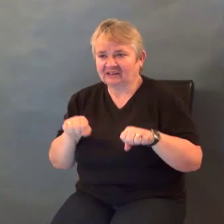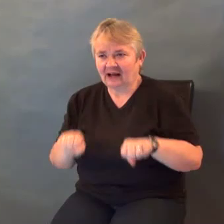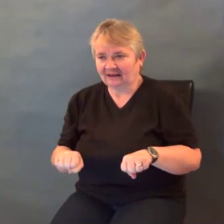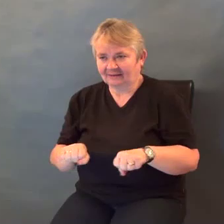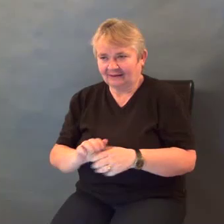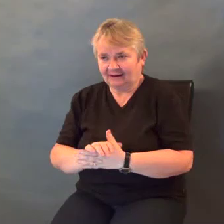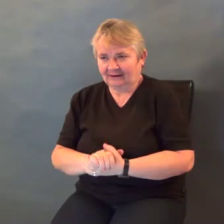Zajęta.